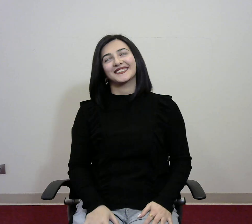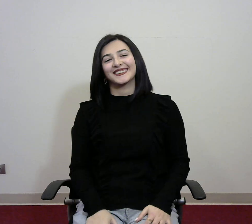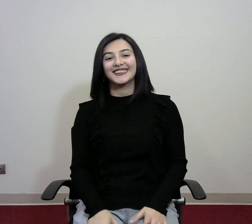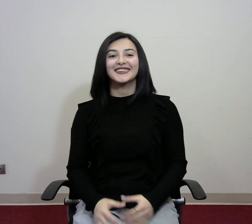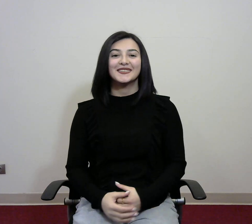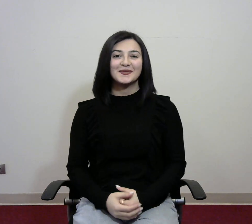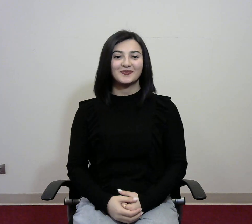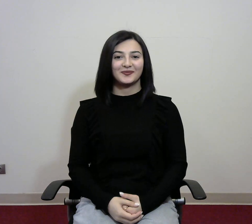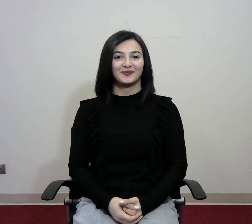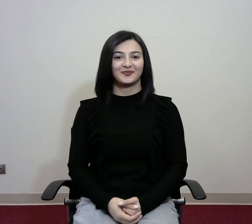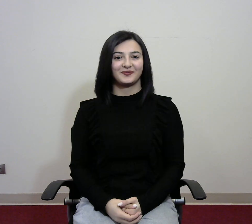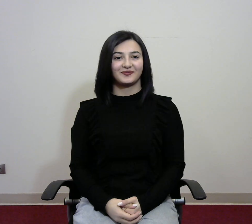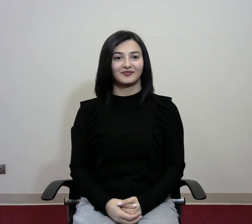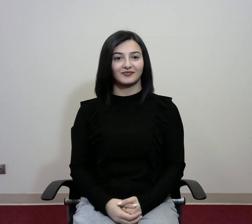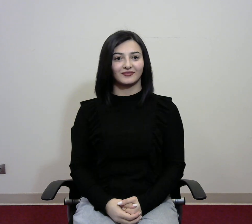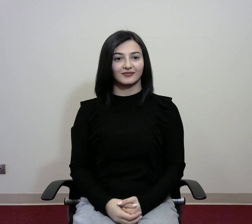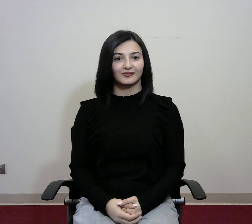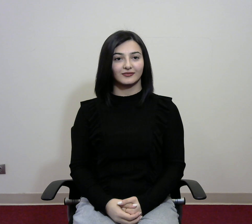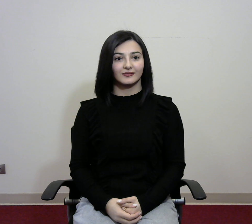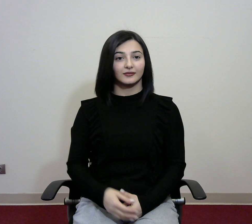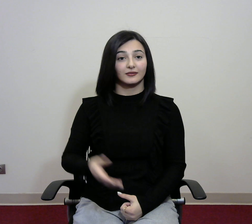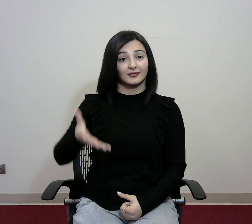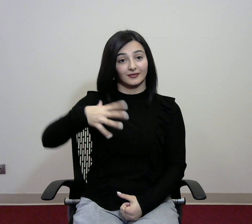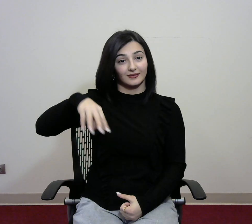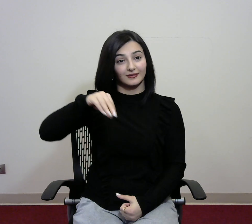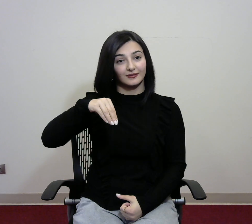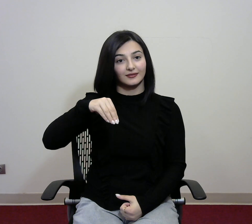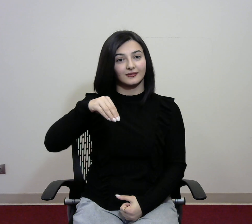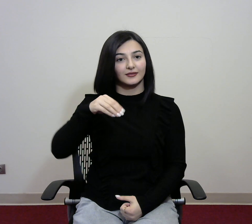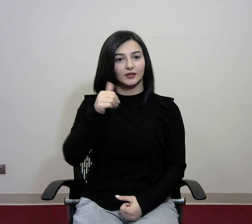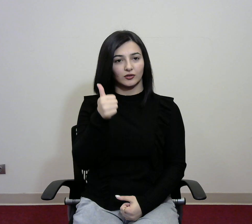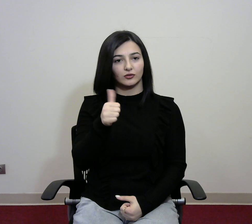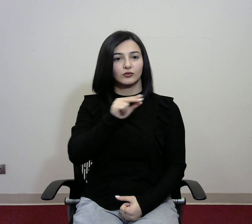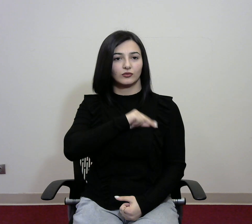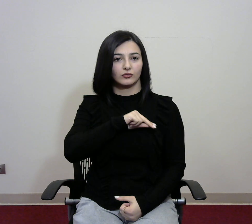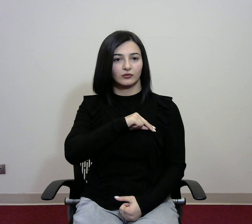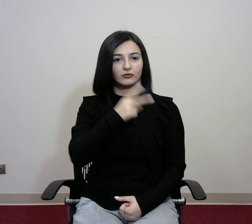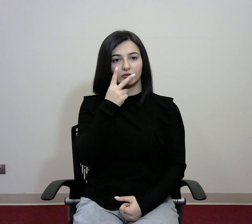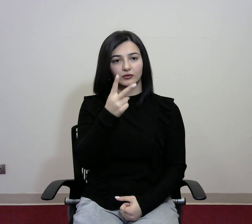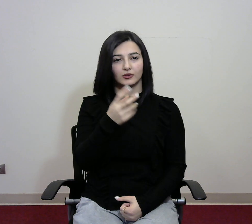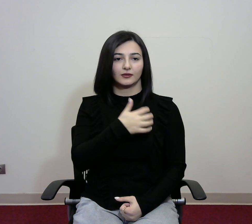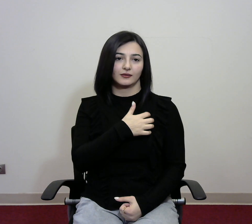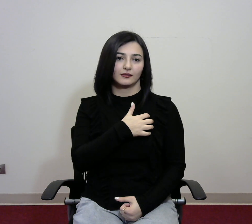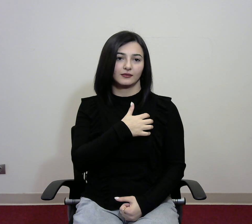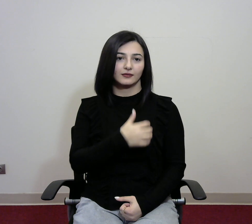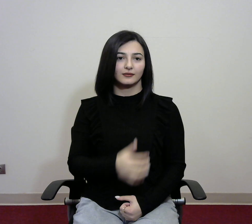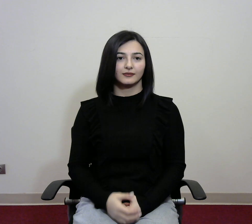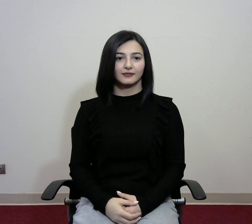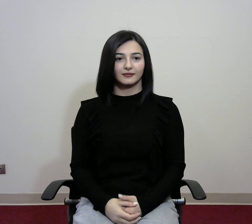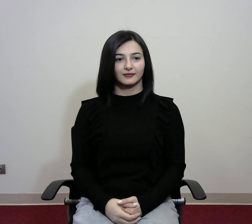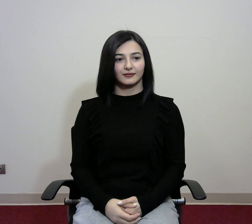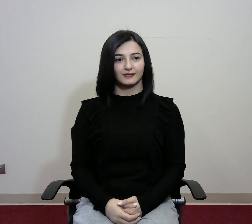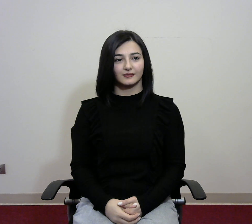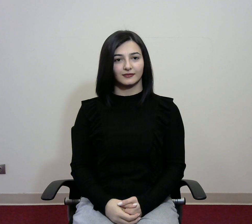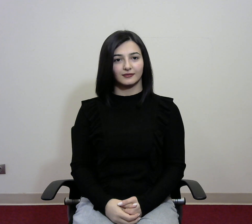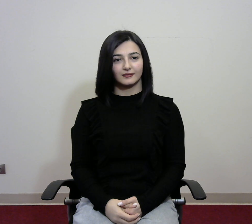Hamı yaxşı işlər görmək istəyir